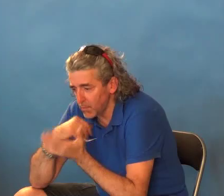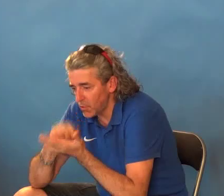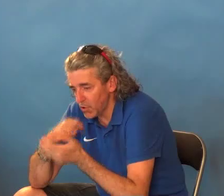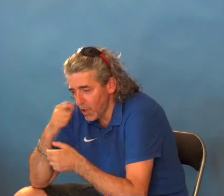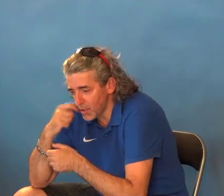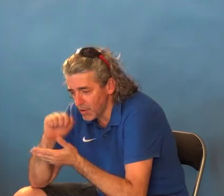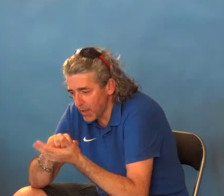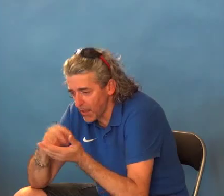Jestem zajęty, mam wizytę u dentysty.